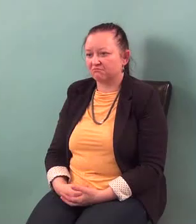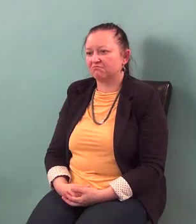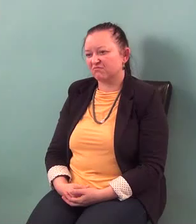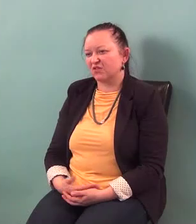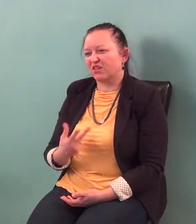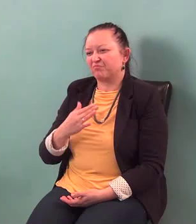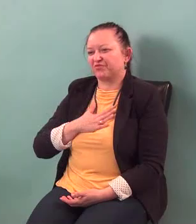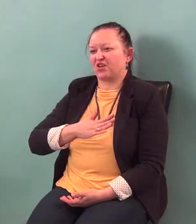Nieprzyjemne.